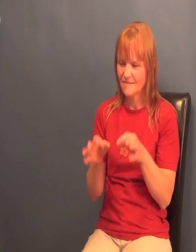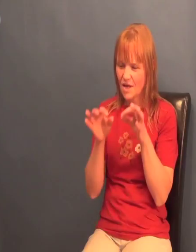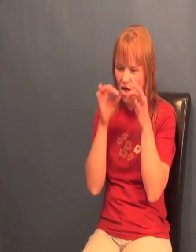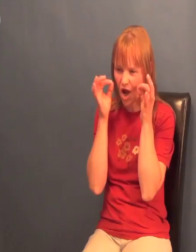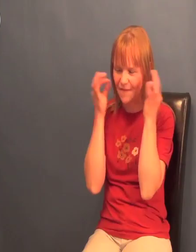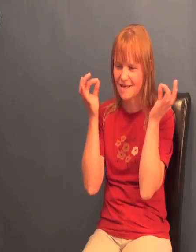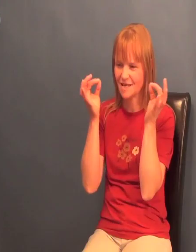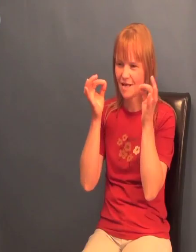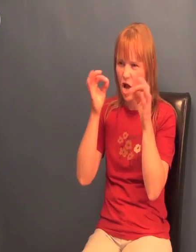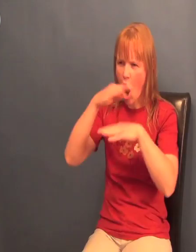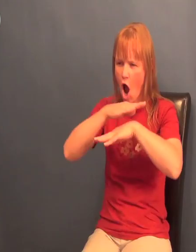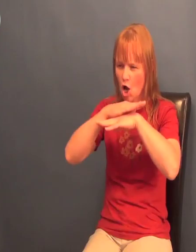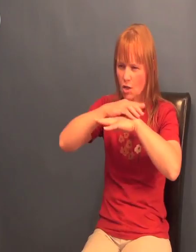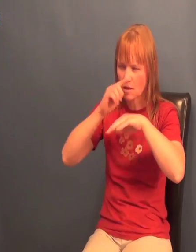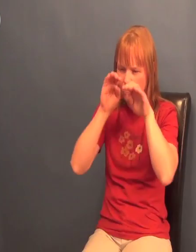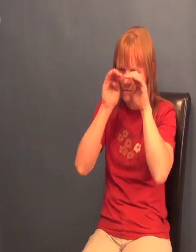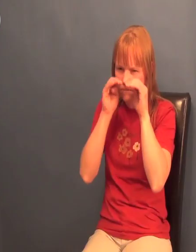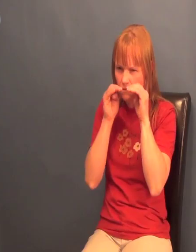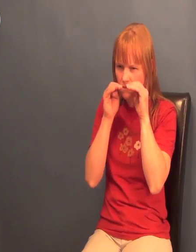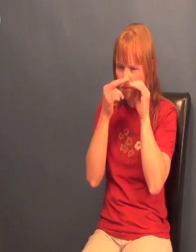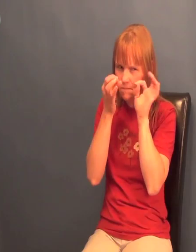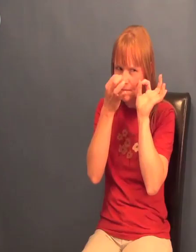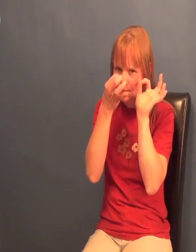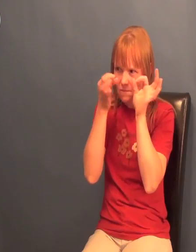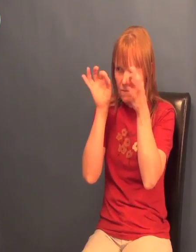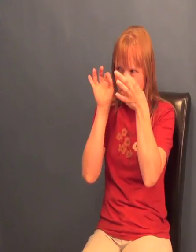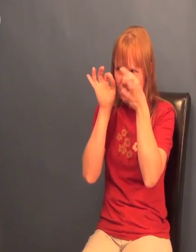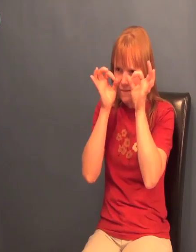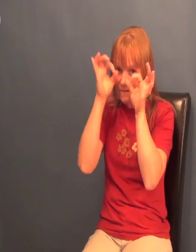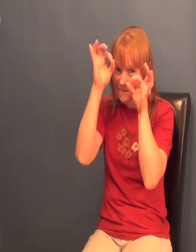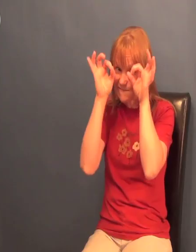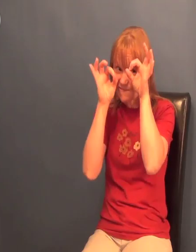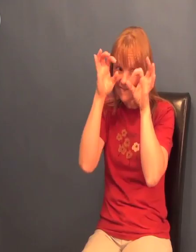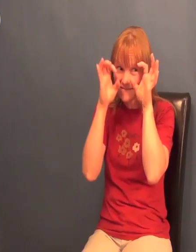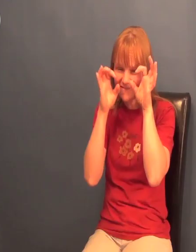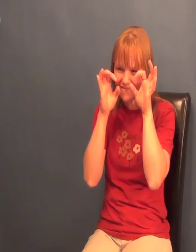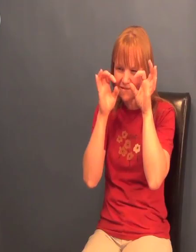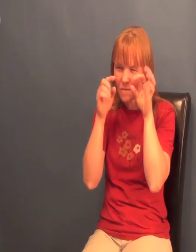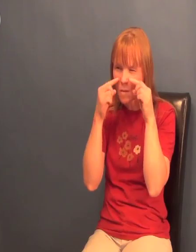Kot wygląda przez okno, uważnie obserwuje okolicę.